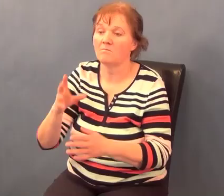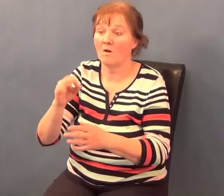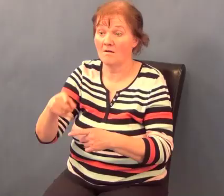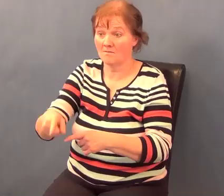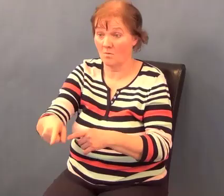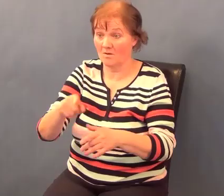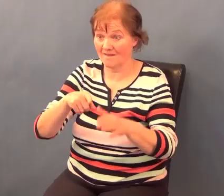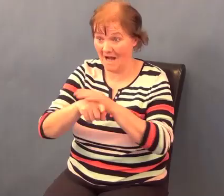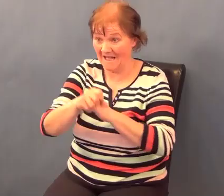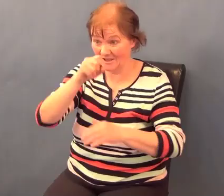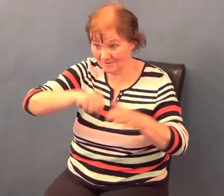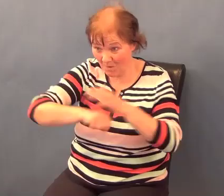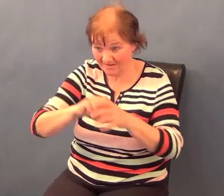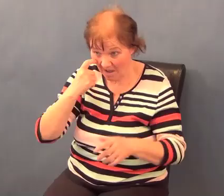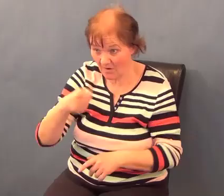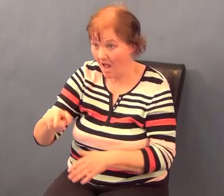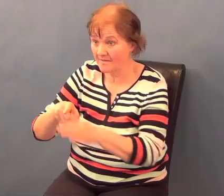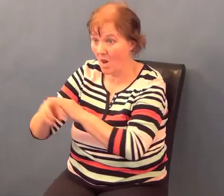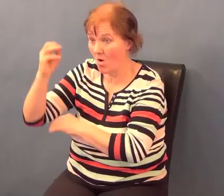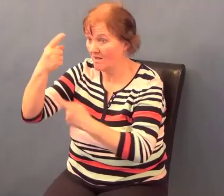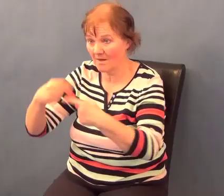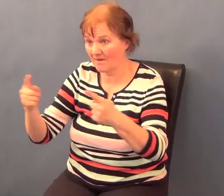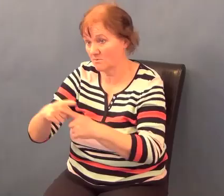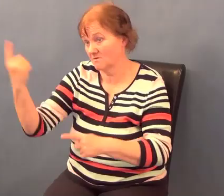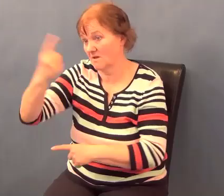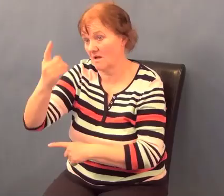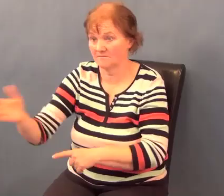Bo to jest dla sportu i zabawy, a drugie jest dla pociągu, więc nie pasuje, jest zakaz.